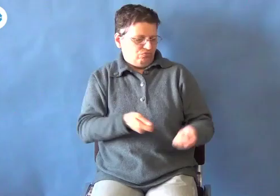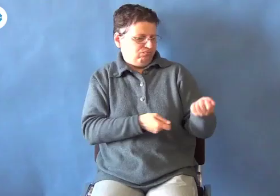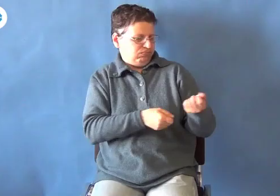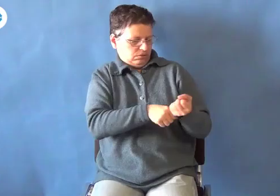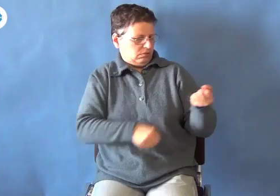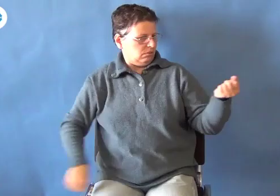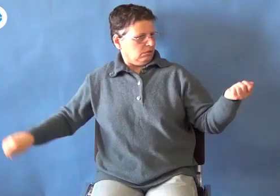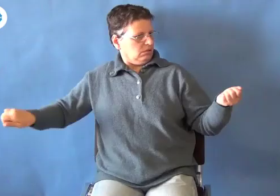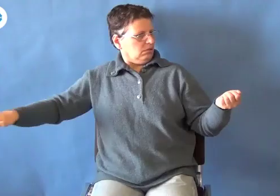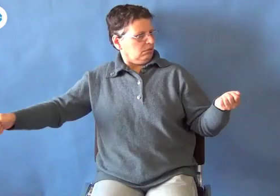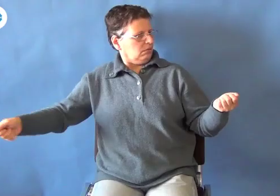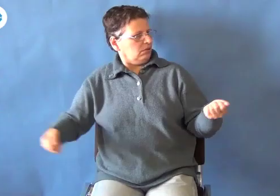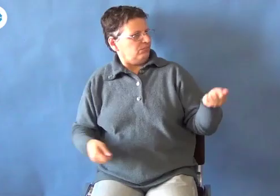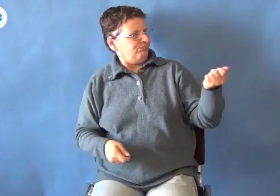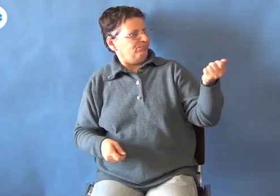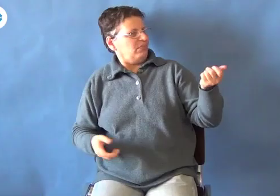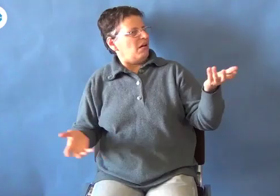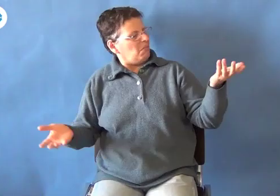Polewanie wodą z węża.